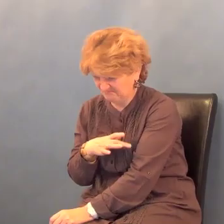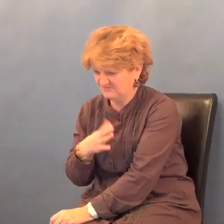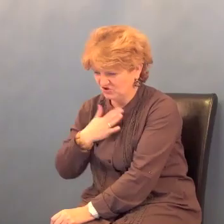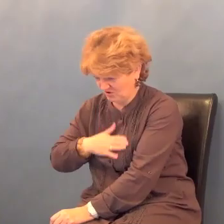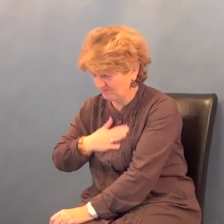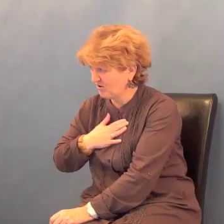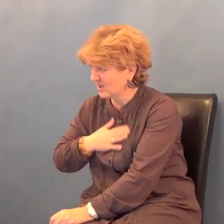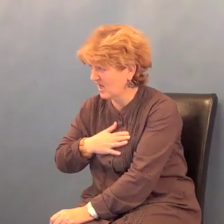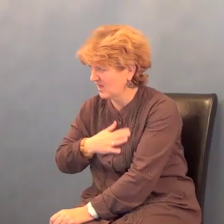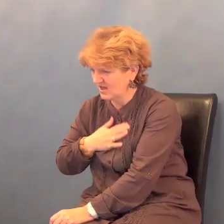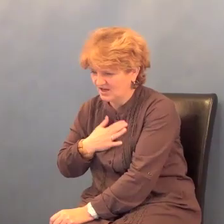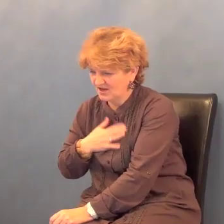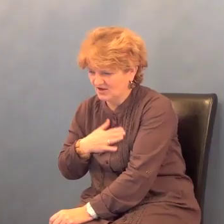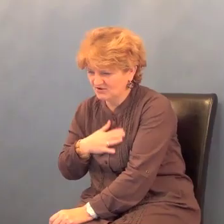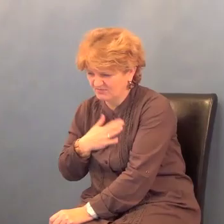Sobota?